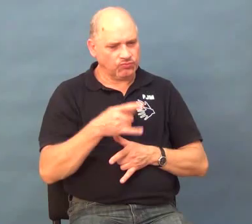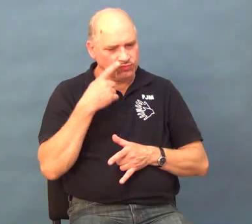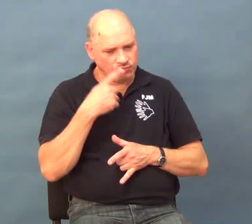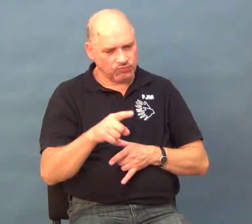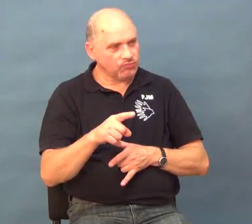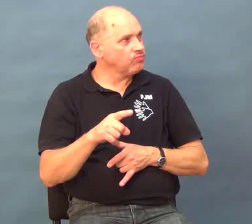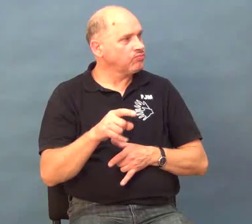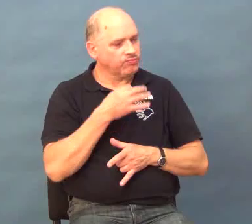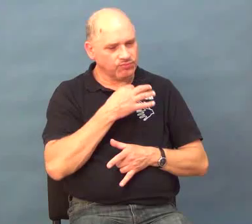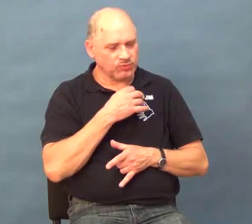Zauważa gruszki i patrzy na górę, żeby kogoś zapytać.